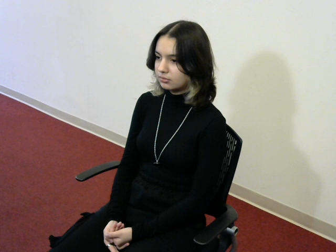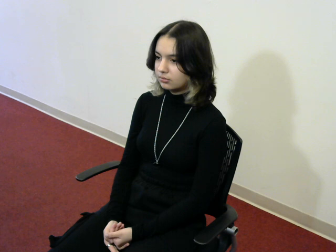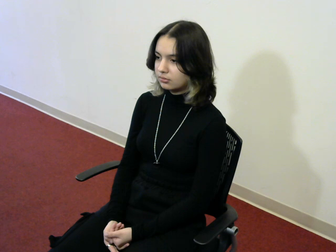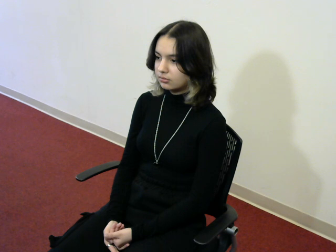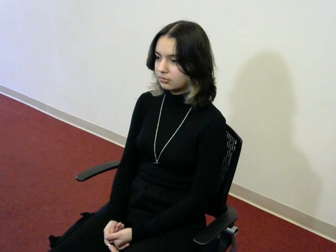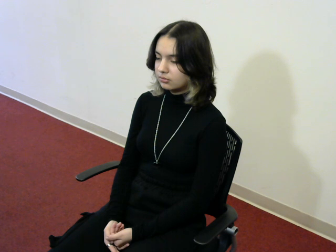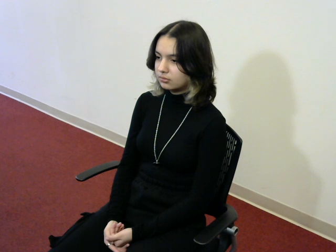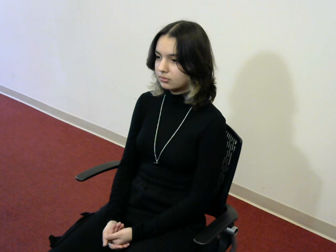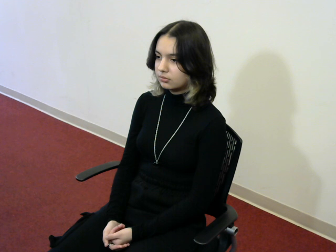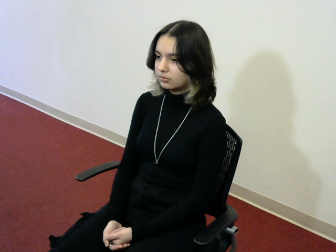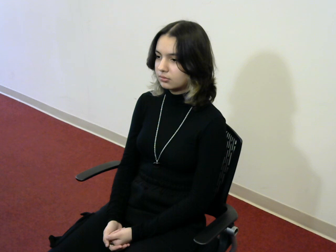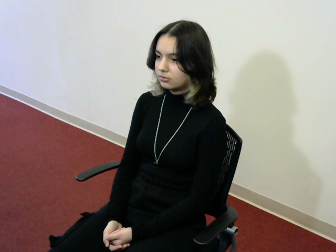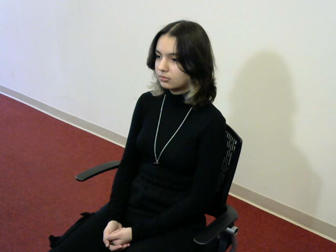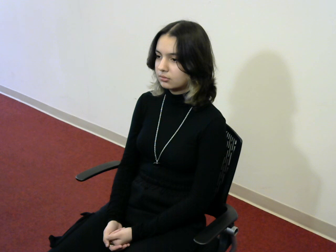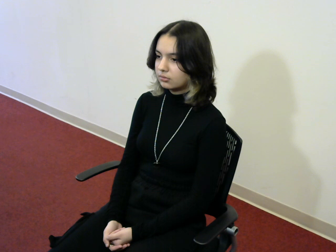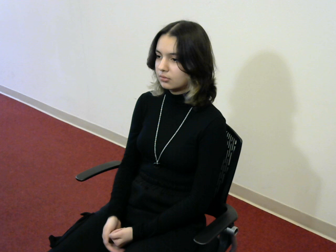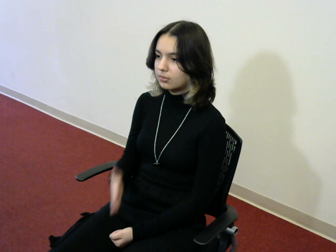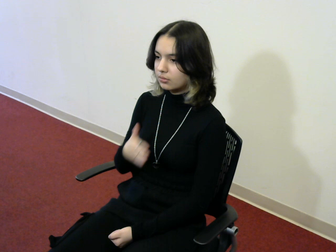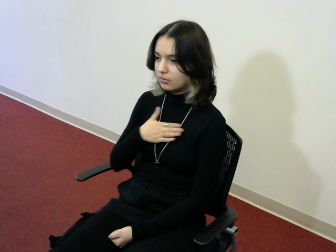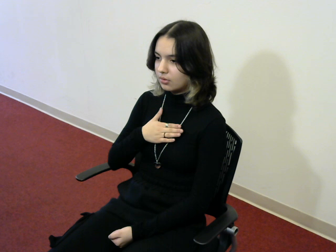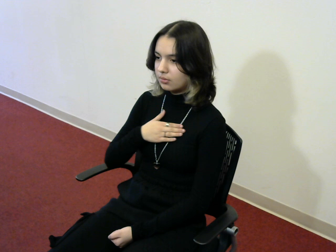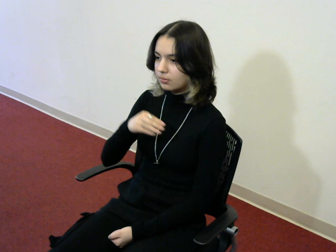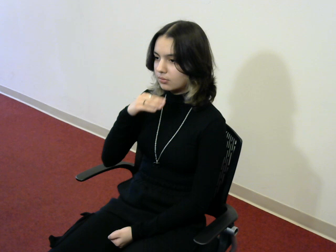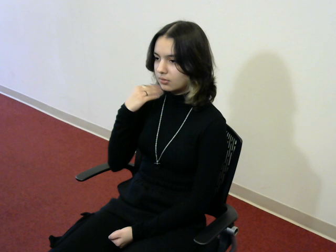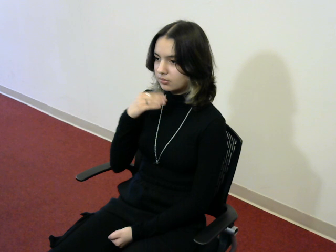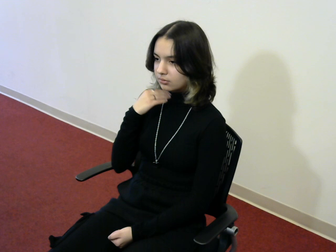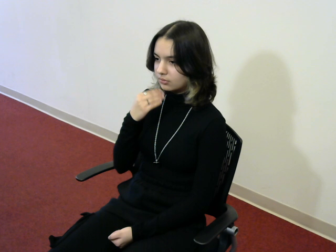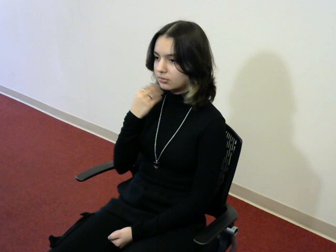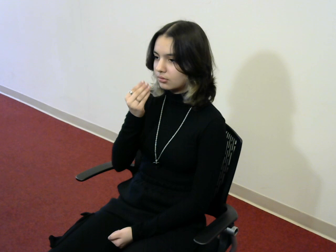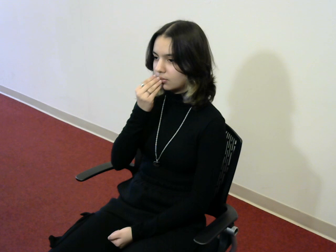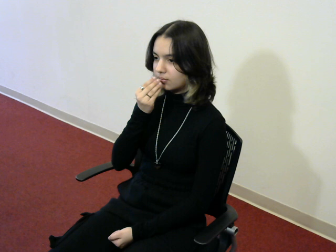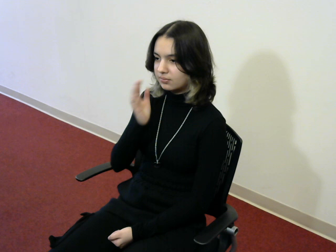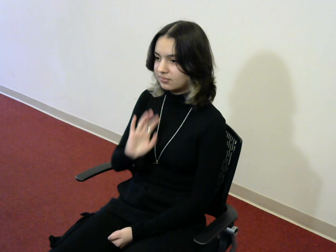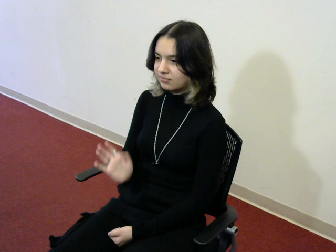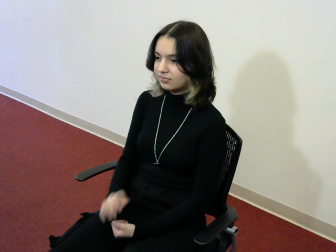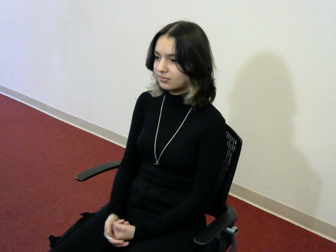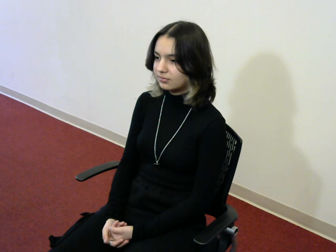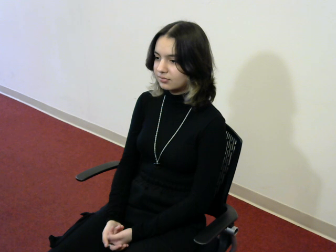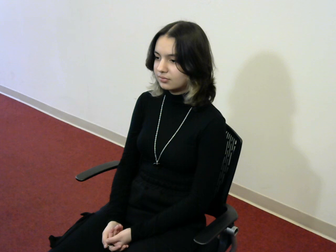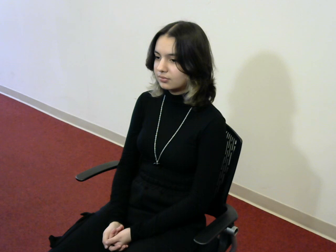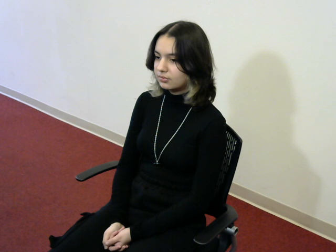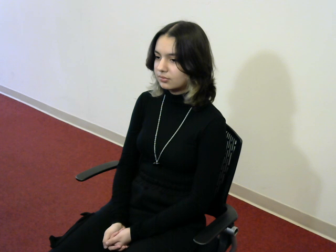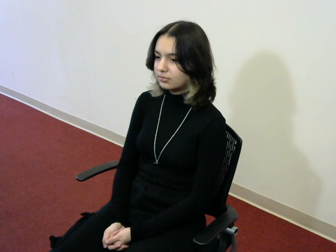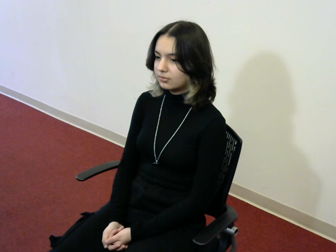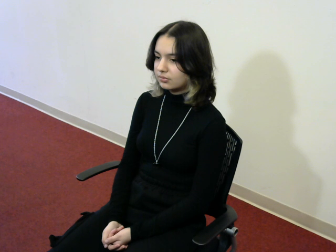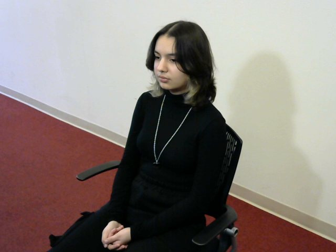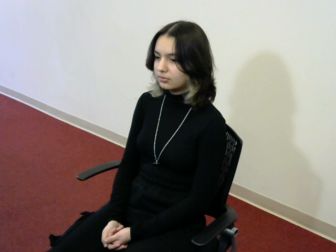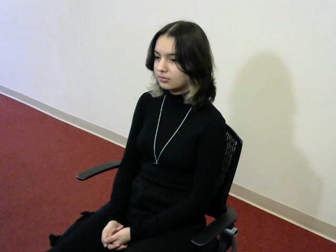Mən ət yemirəm